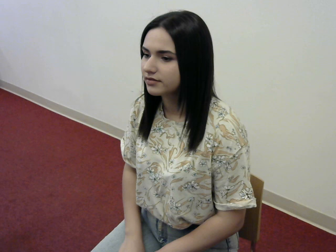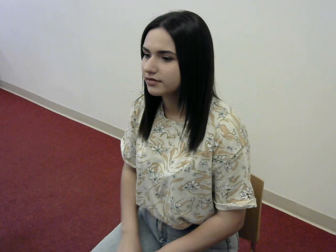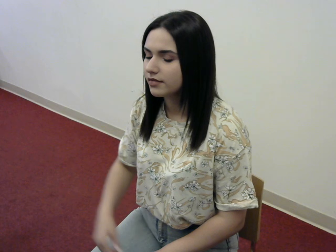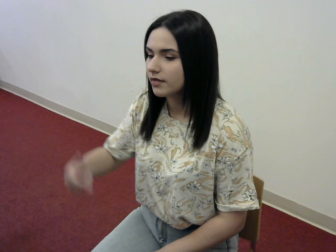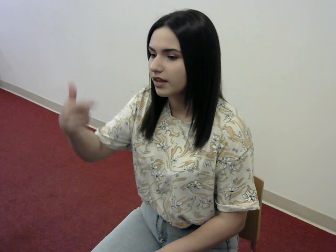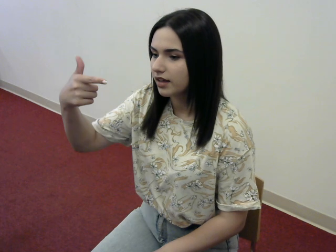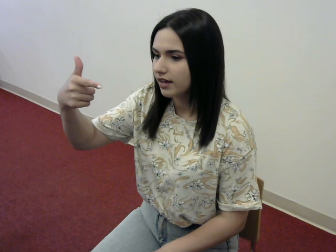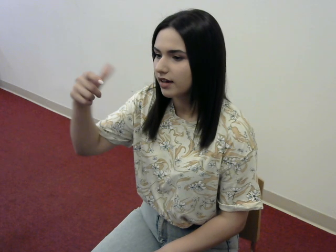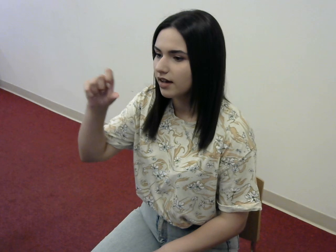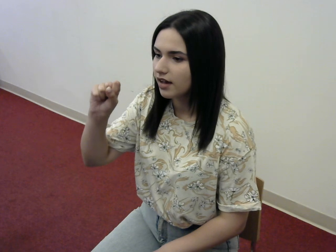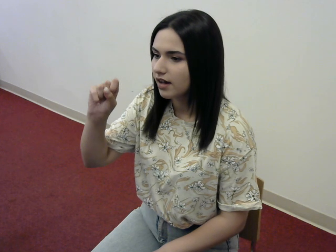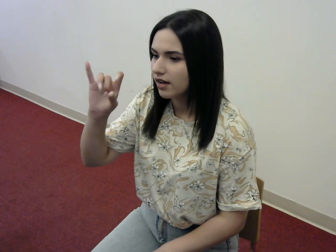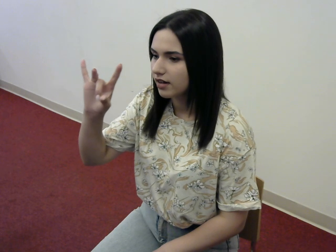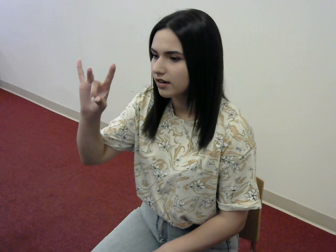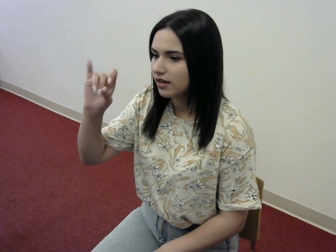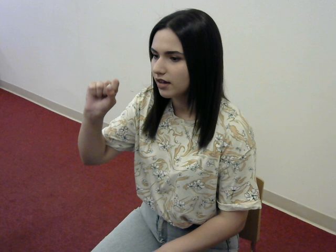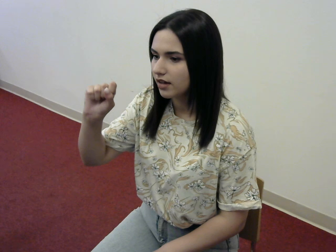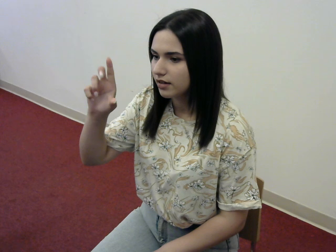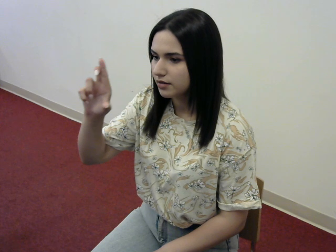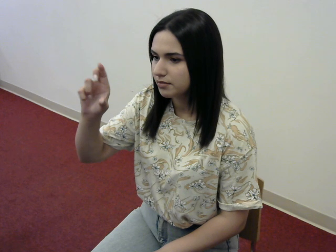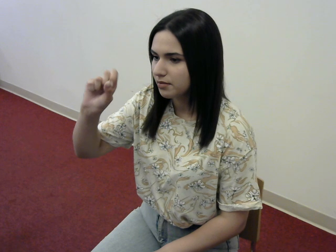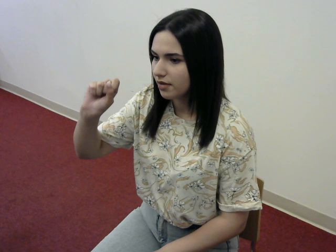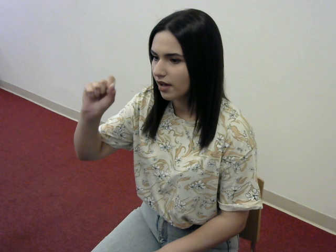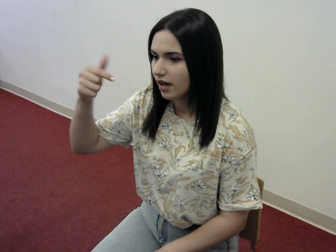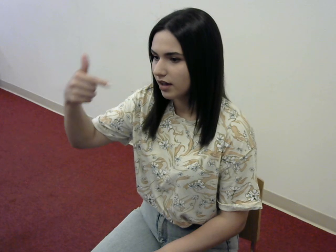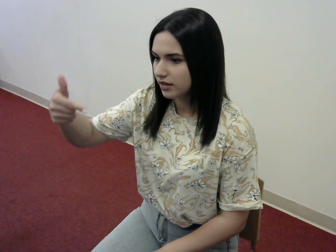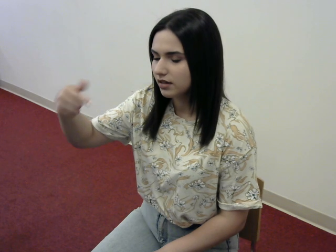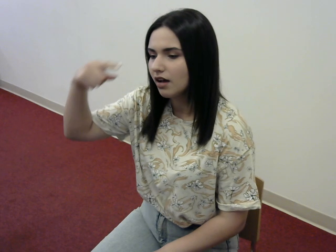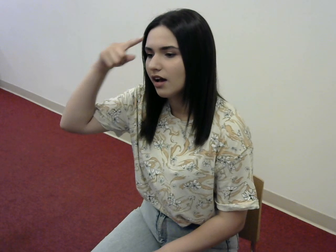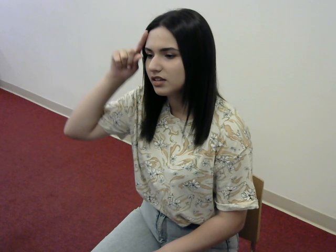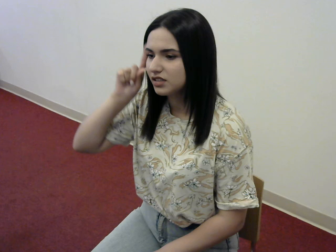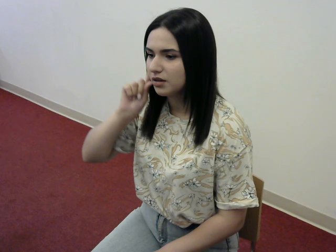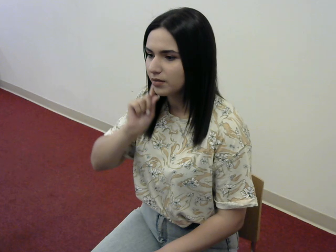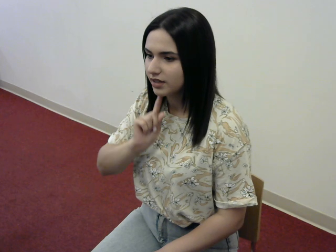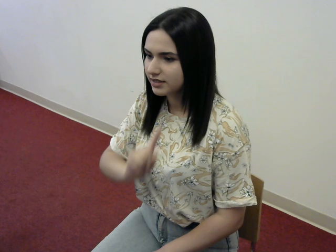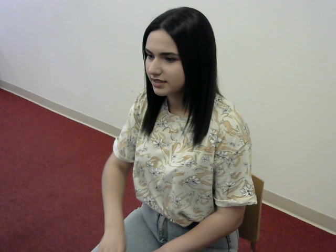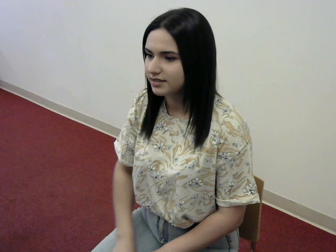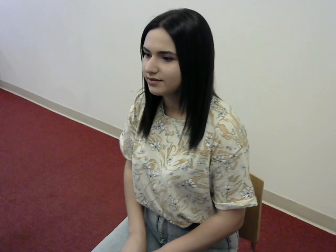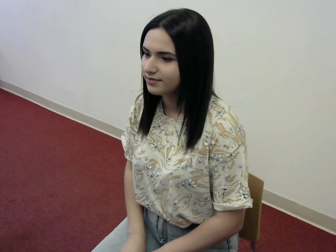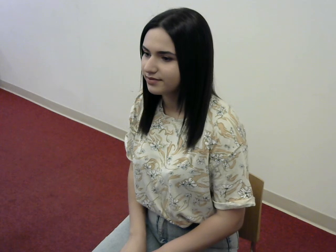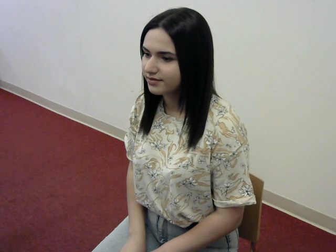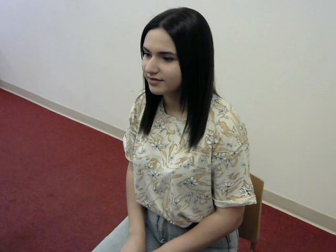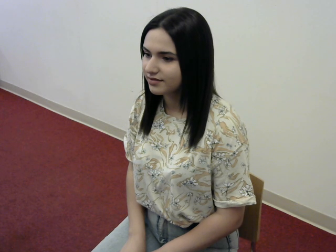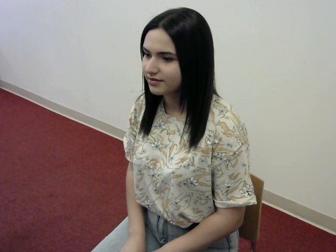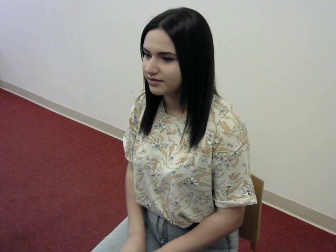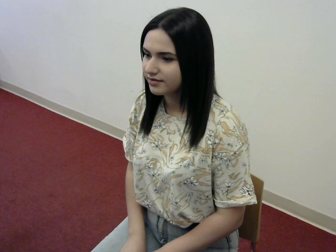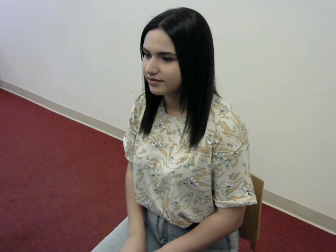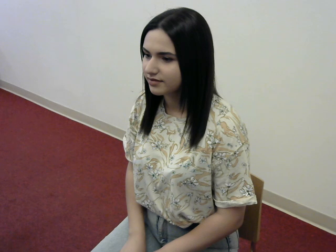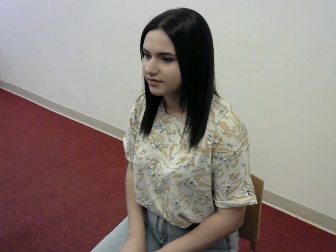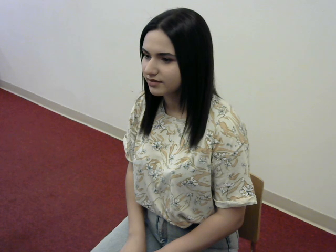Qarabağ Azərbaycandır!